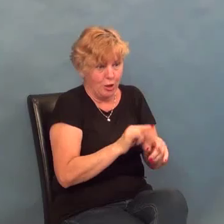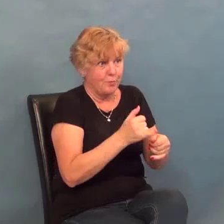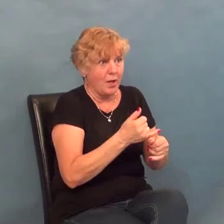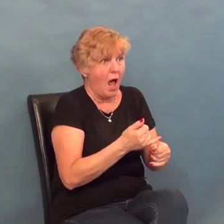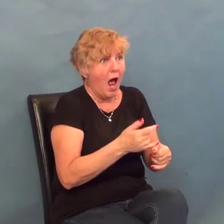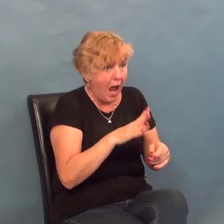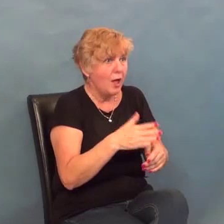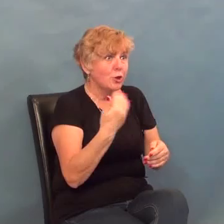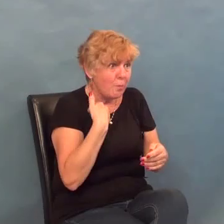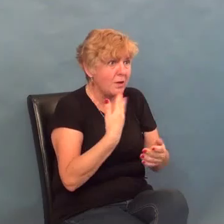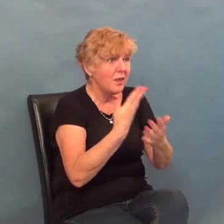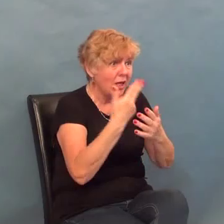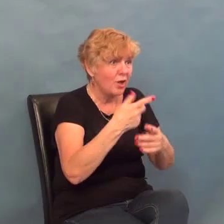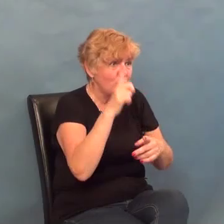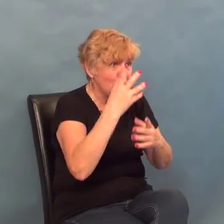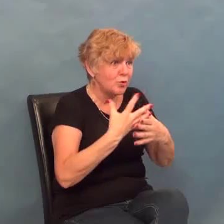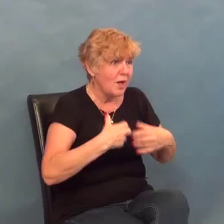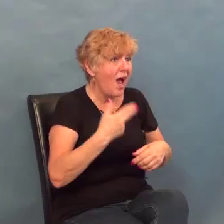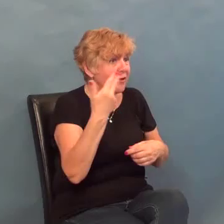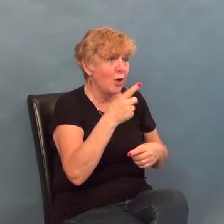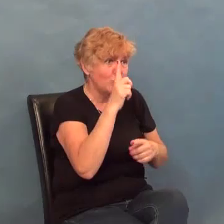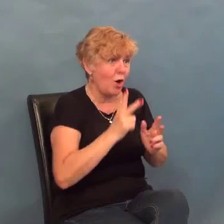Ale w sobotę dlatego, że w niedzielę ludzie są zmęczeni i odpoczywają.